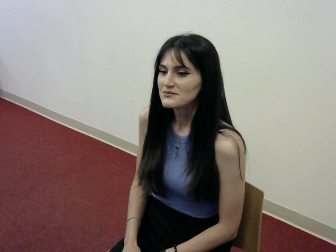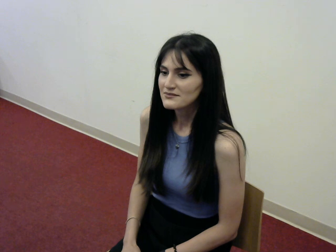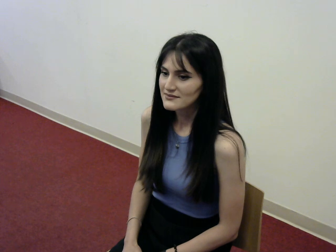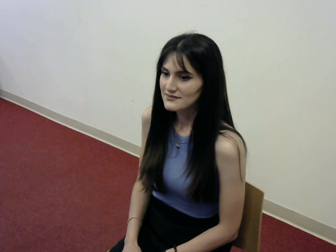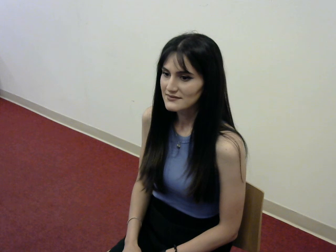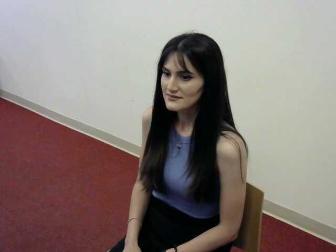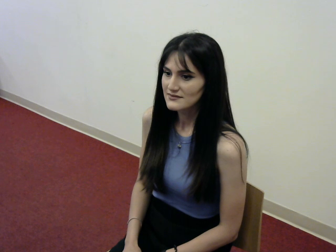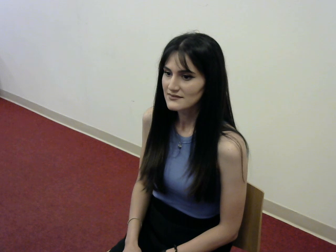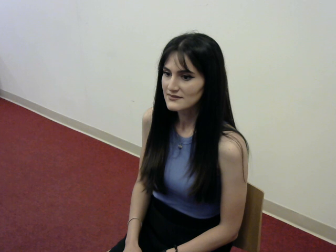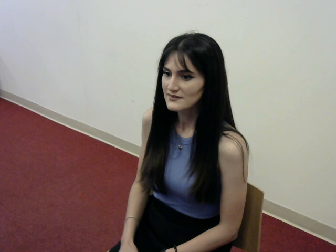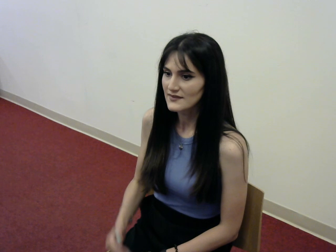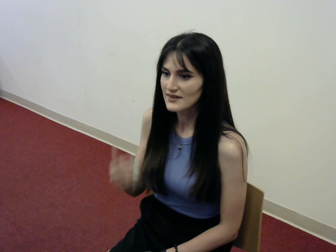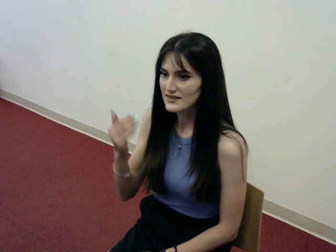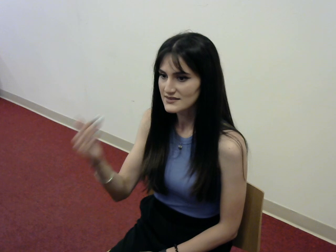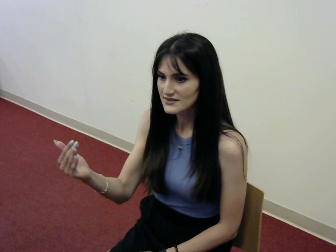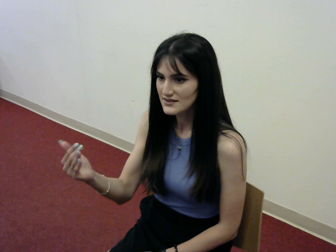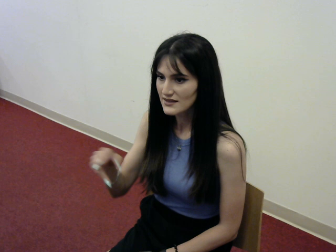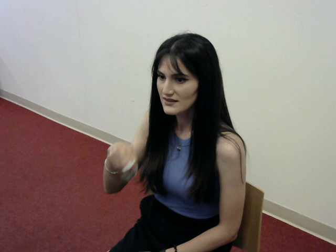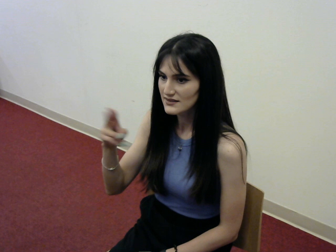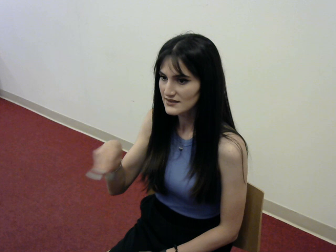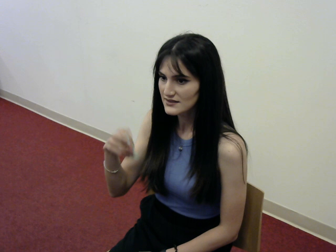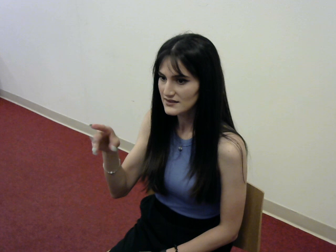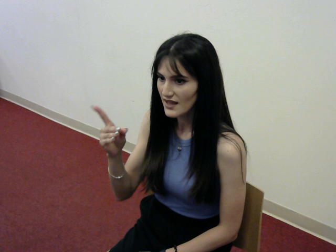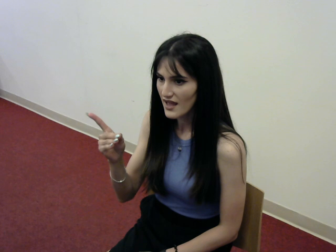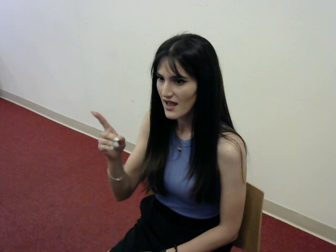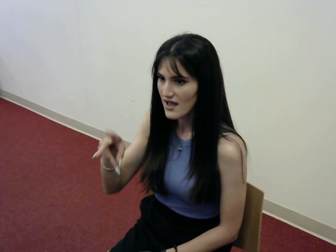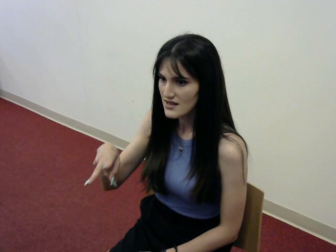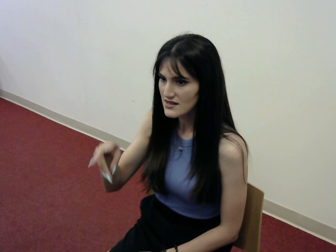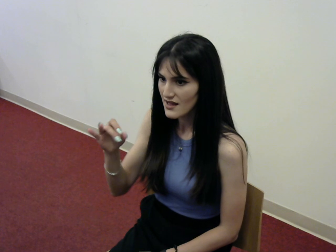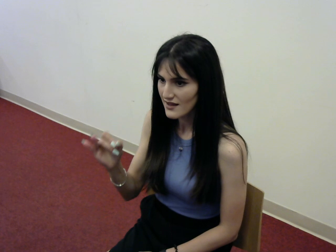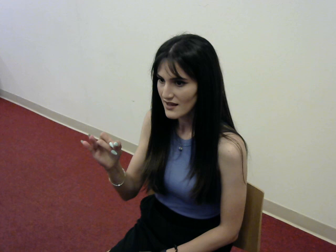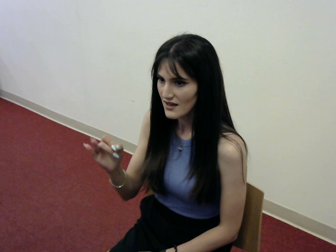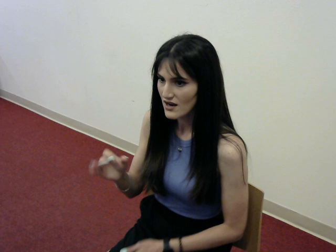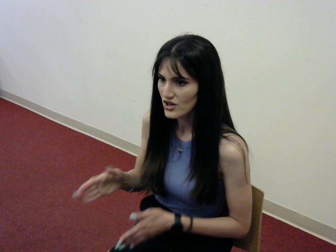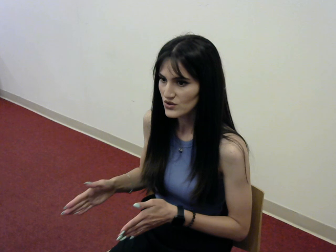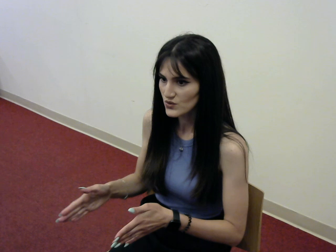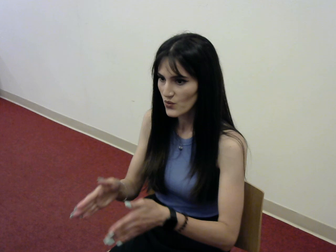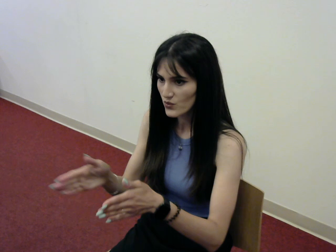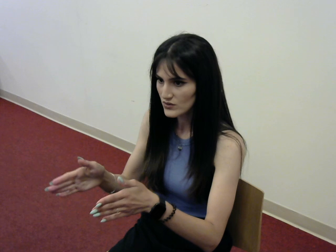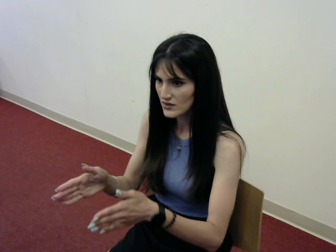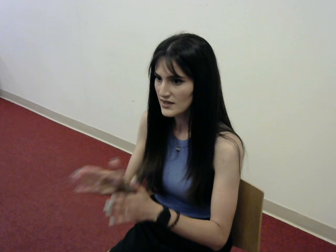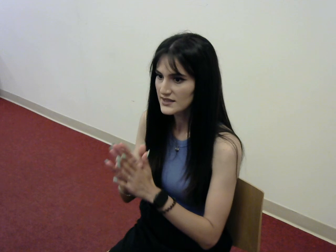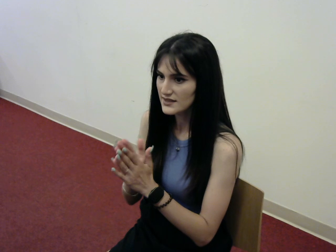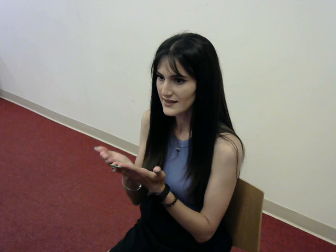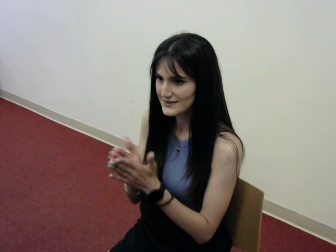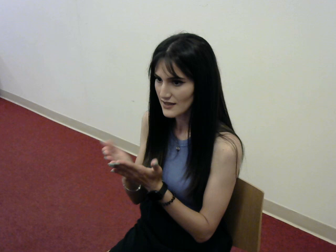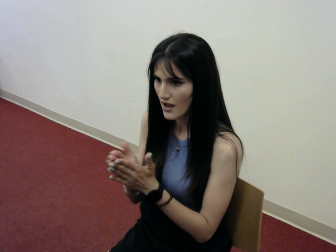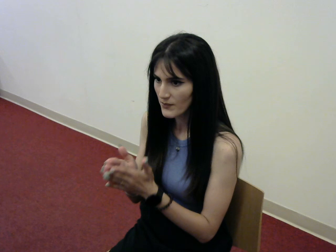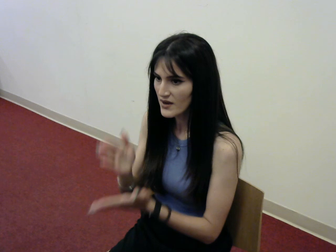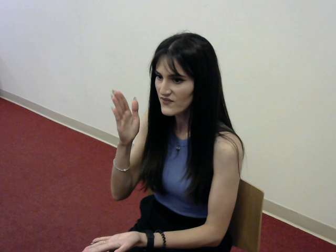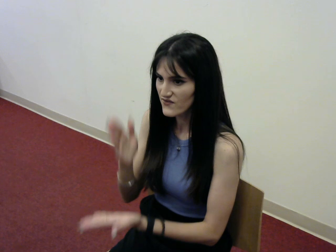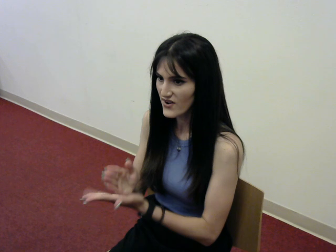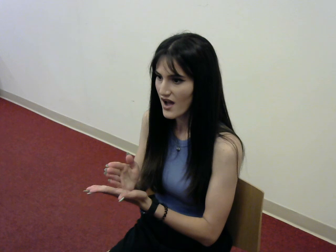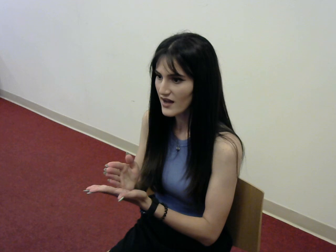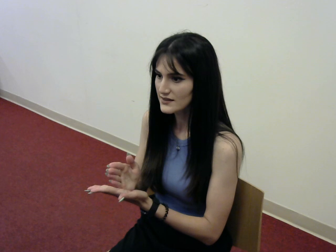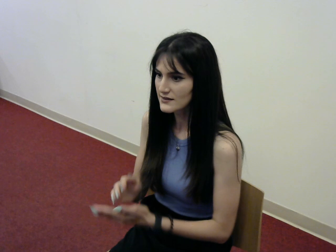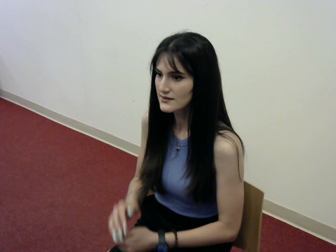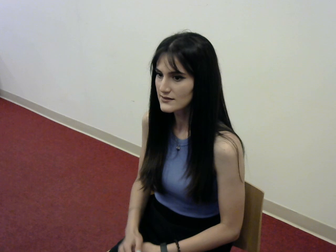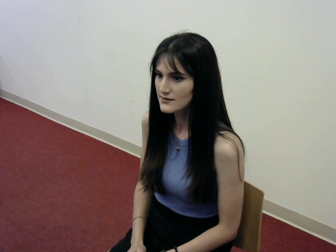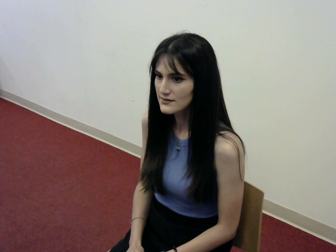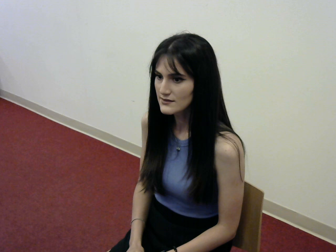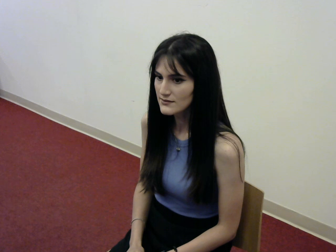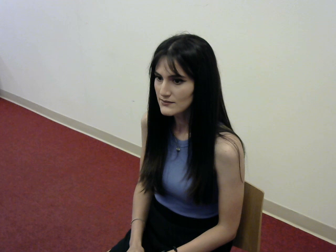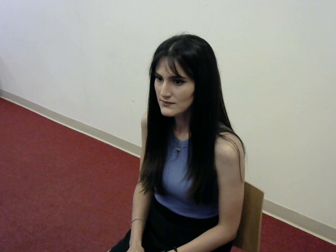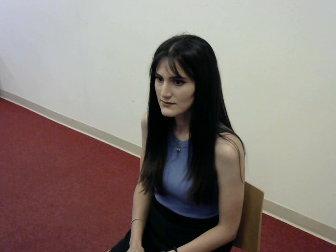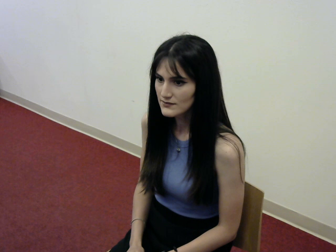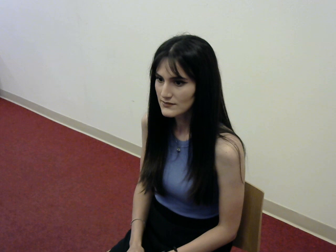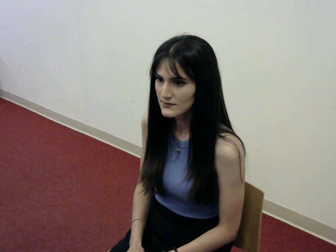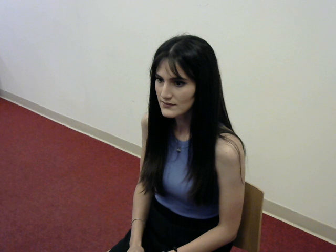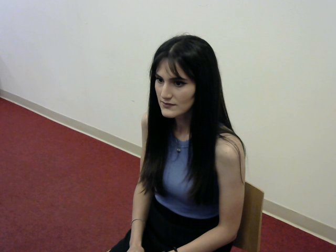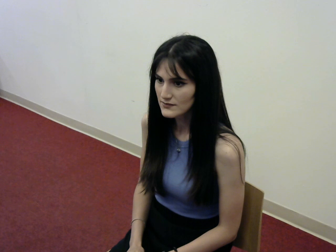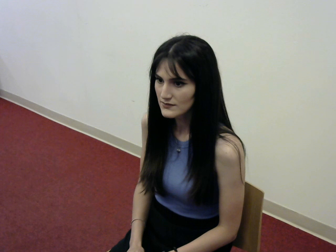Sizdə "Dəli Kür" kitabı var?